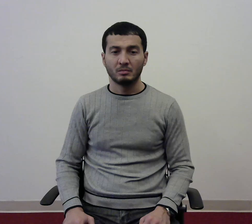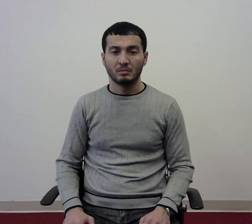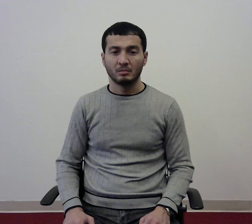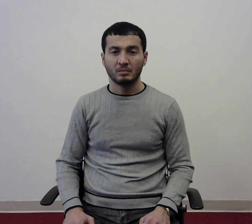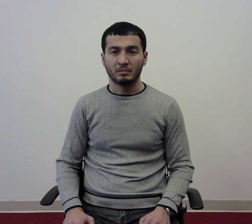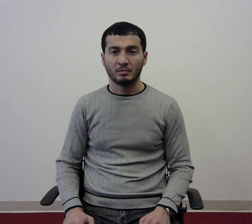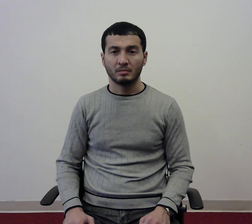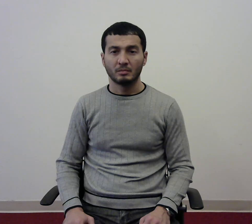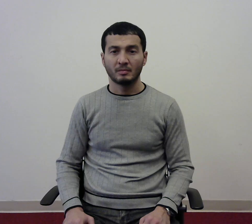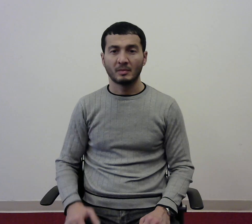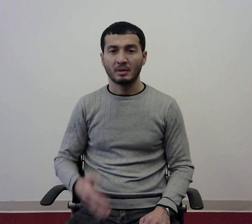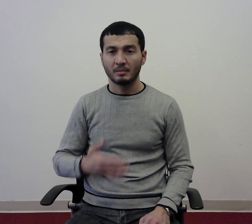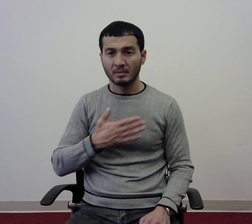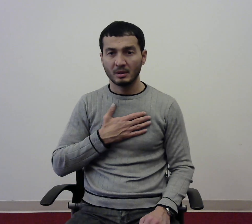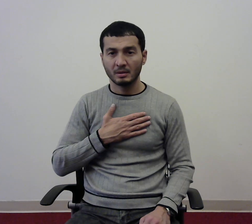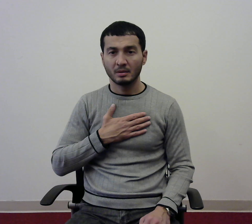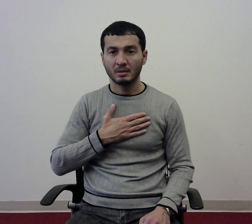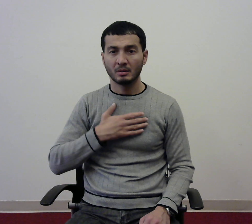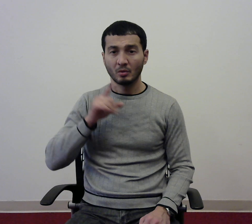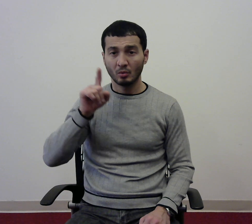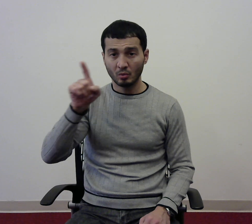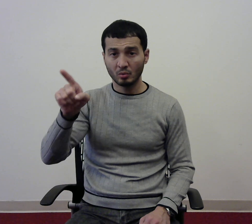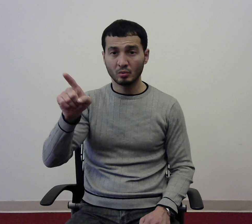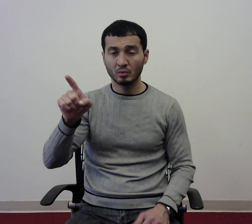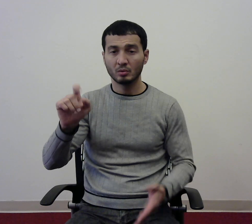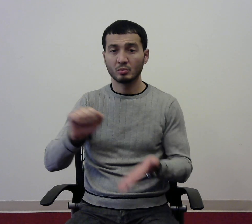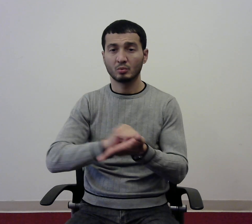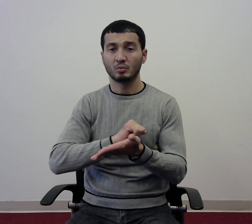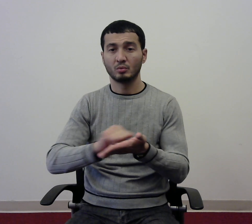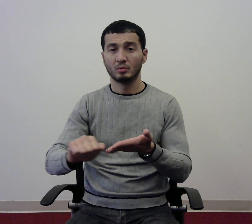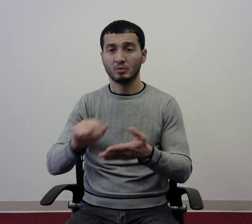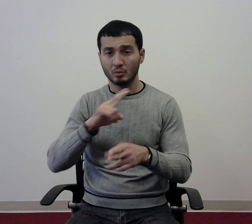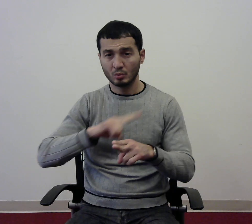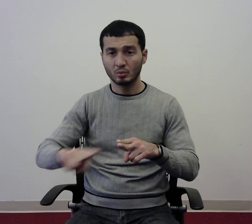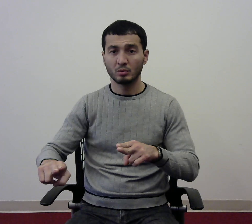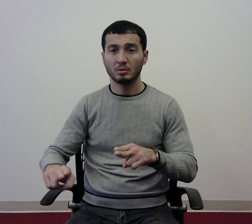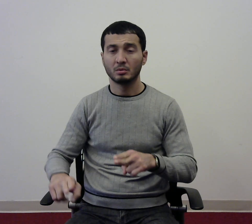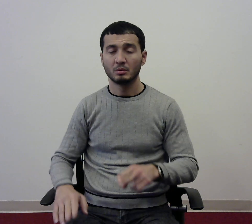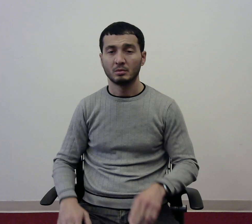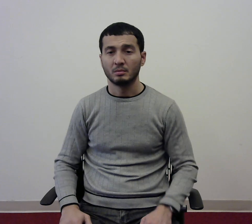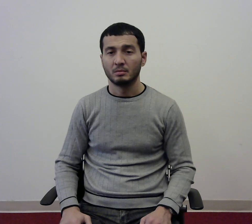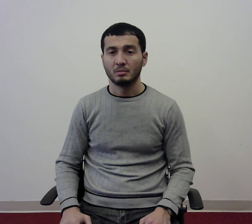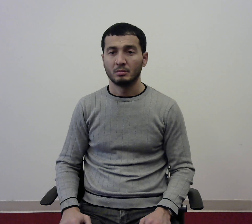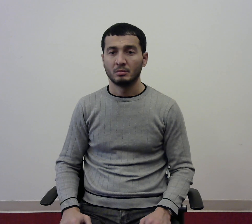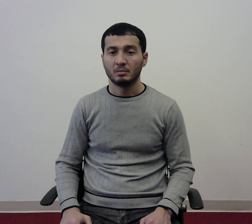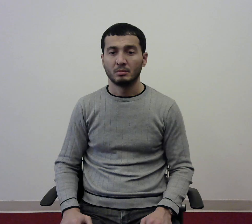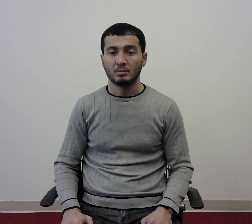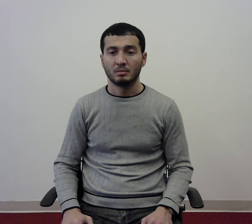Mən o sənədi itirmişdim